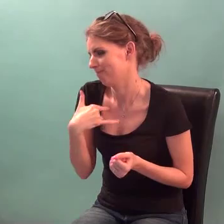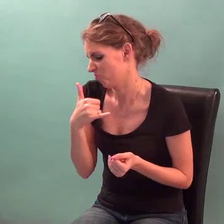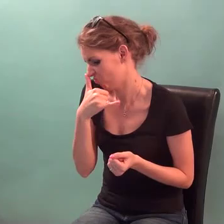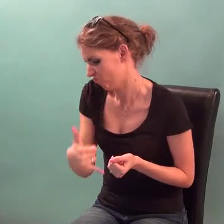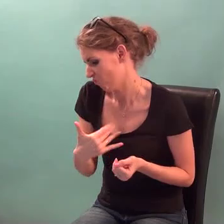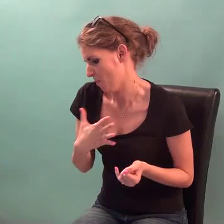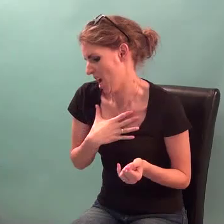Ja nie mogę.